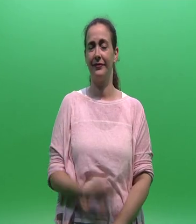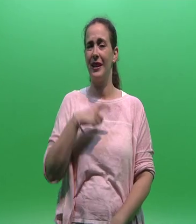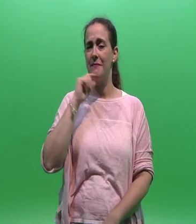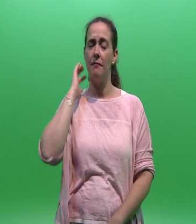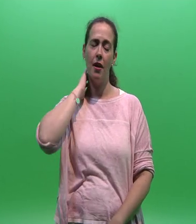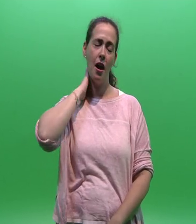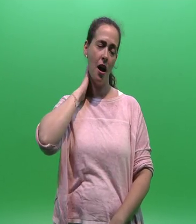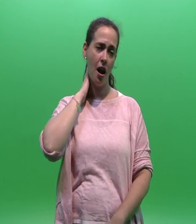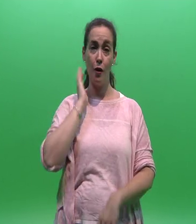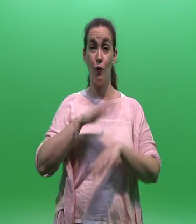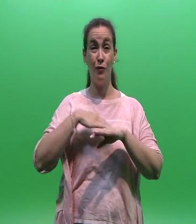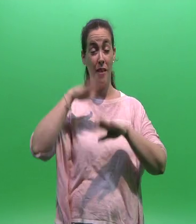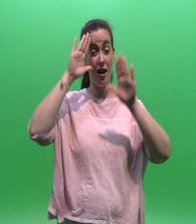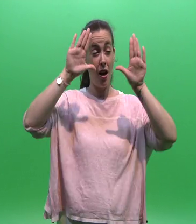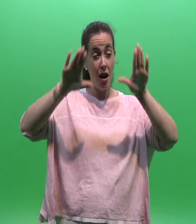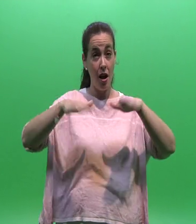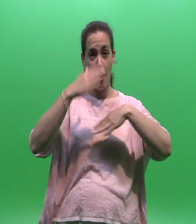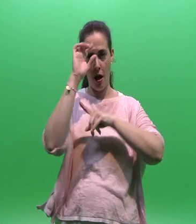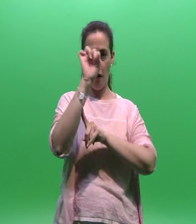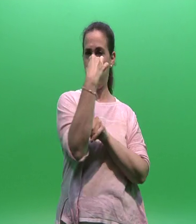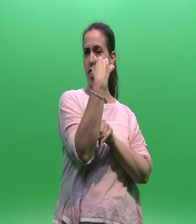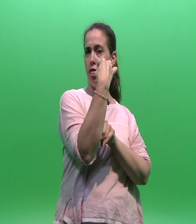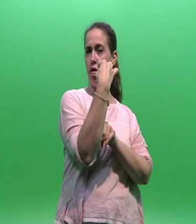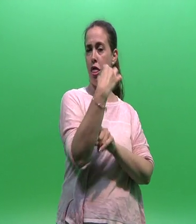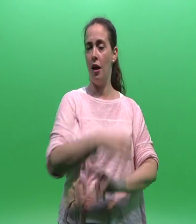Em fa mal la zona cervical perquè aquesta matinada he fet un mal gest i he girat el cap.